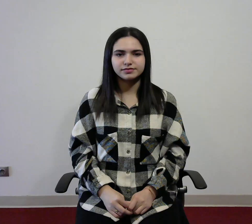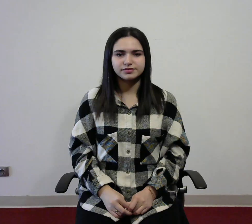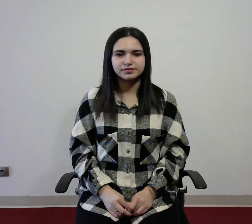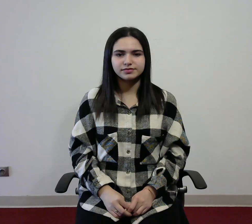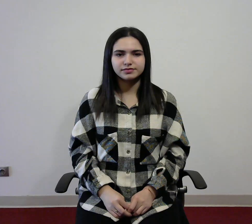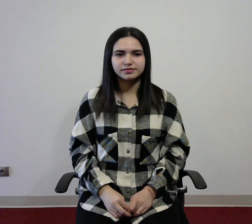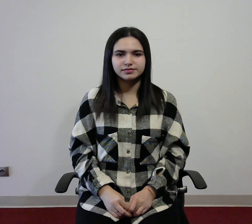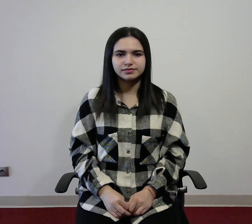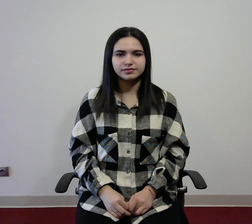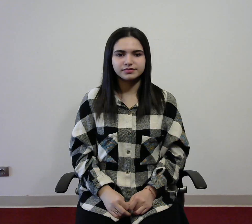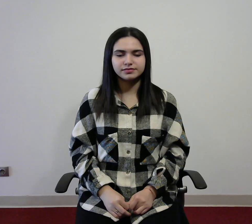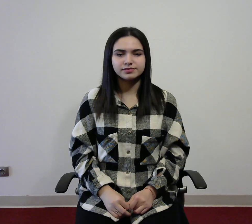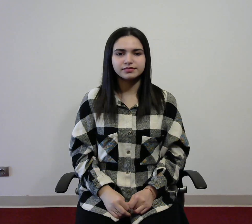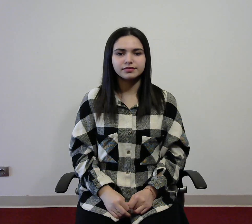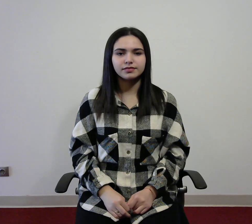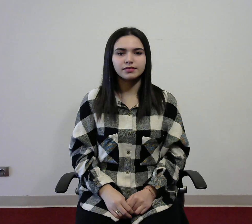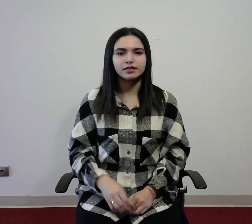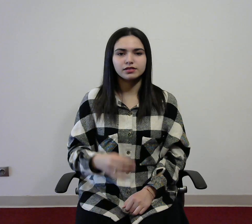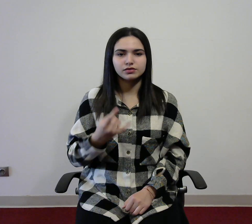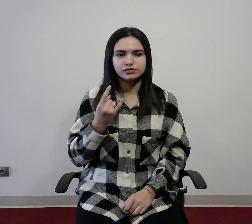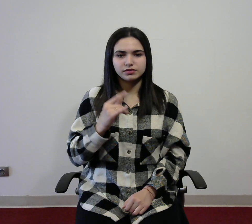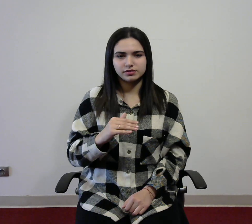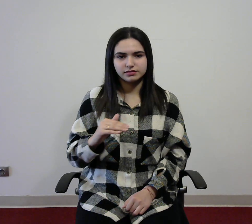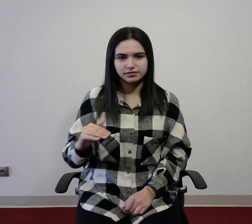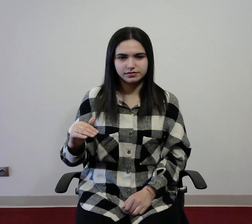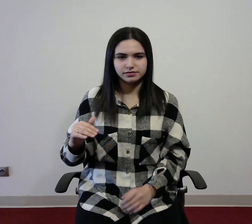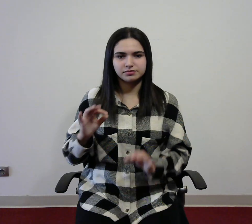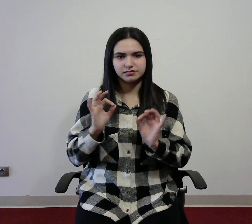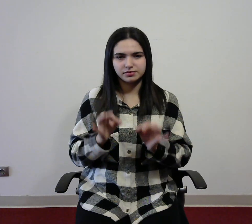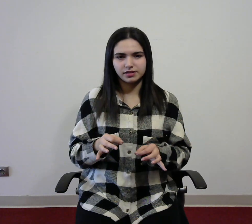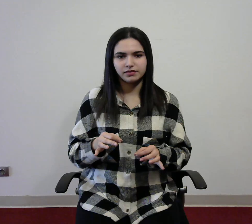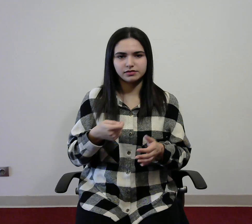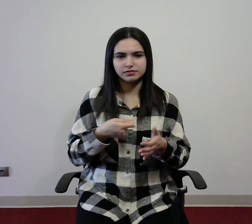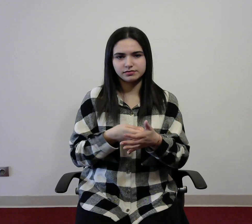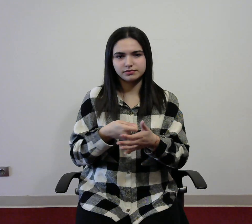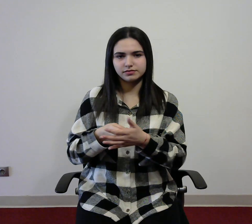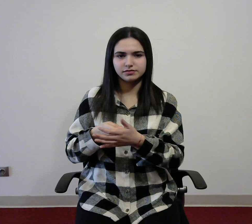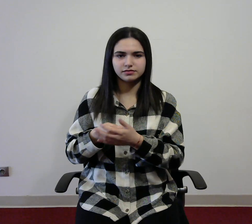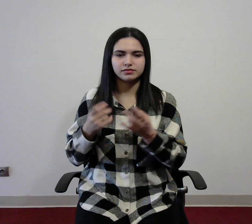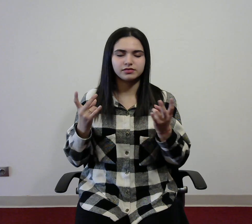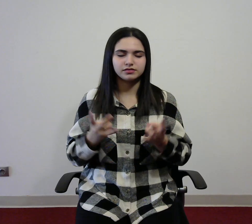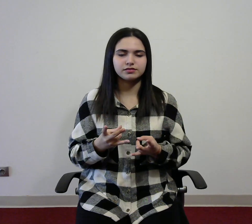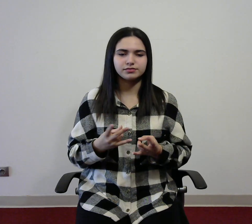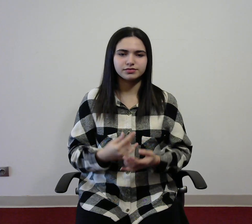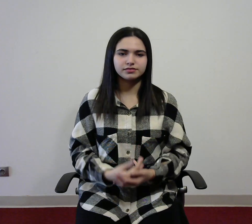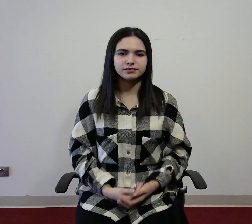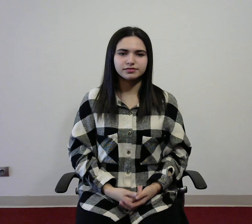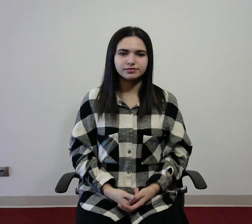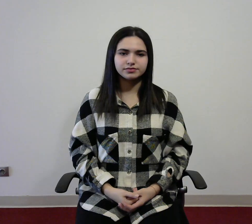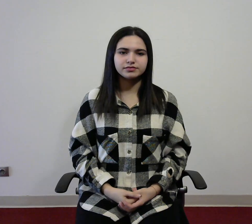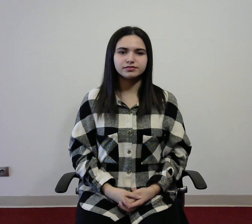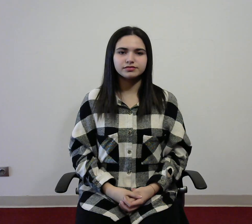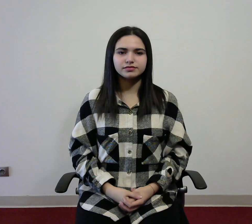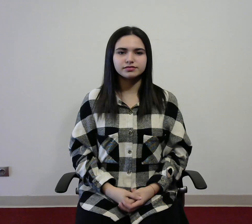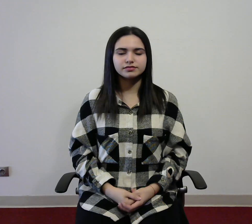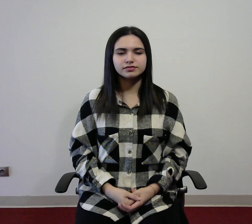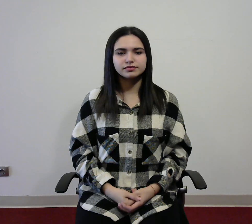Uşaqları düzgün qidalandırmaq lazımdır